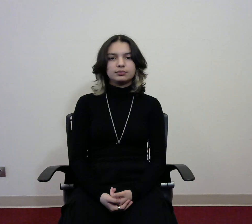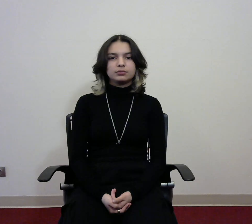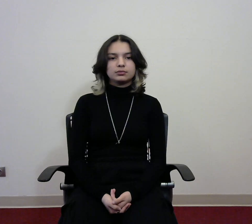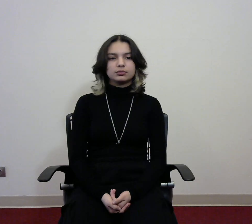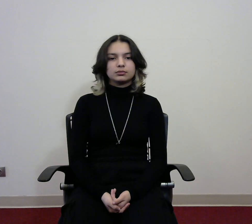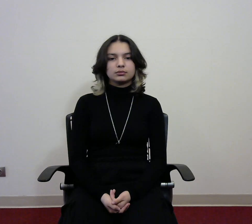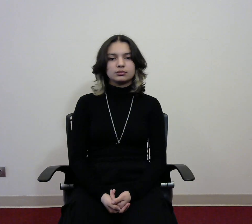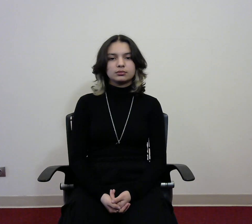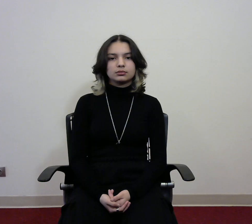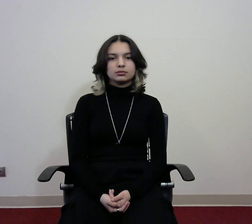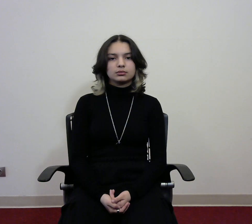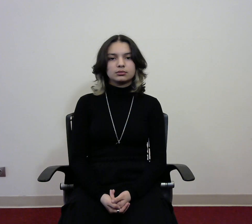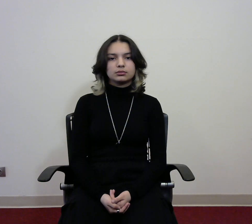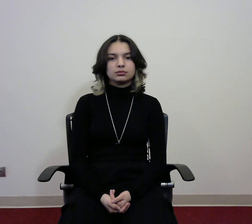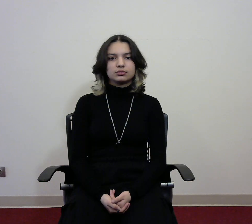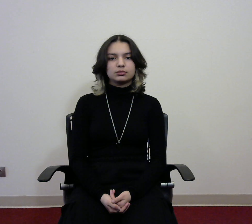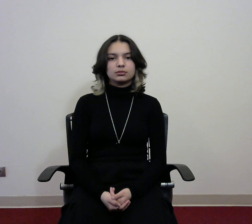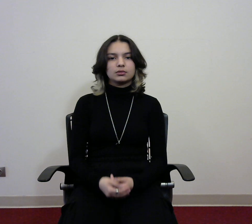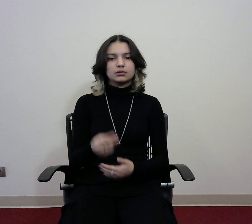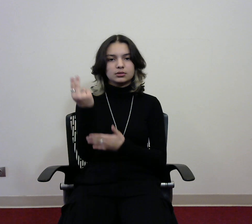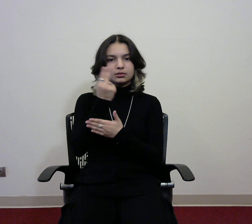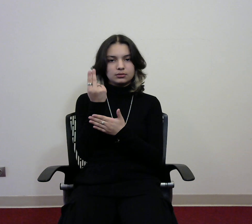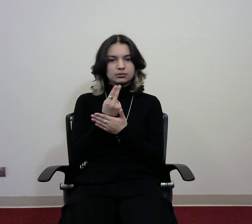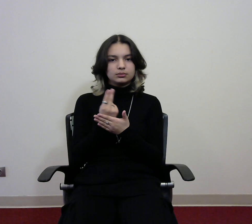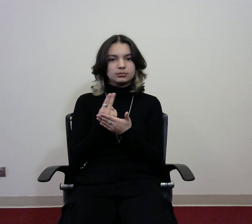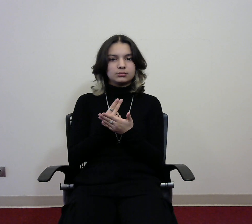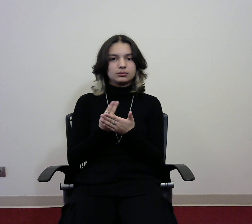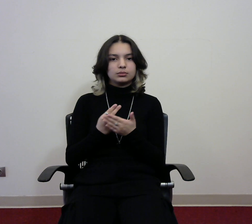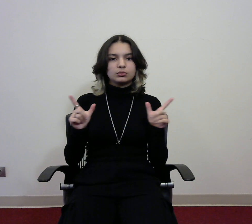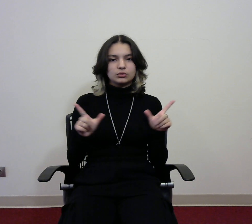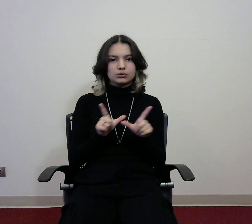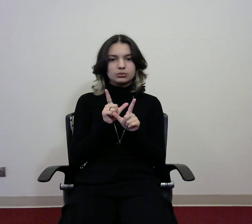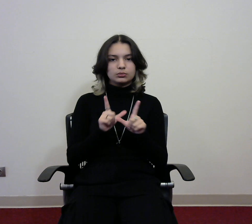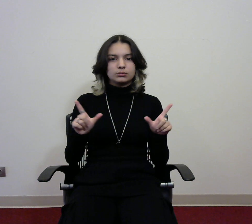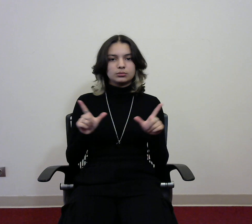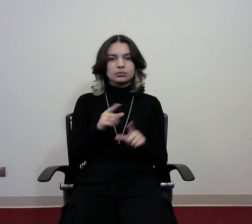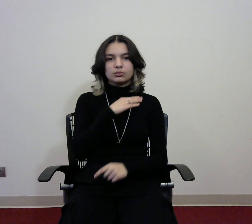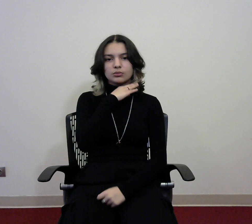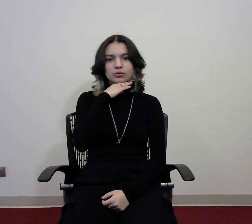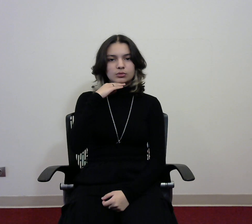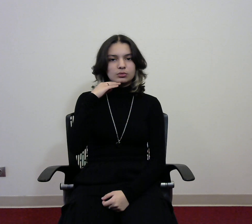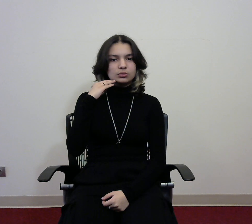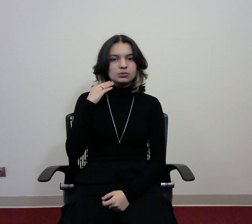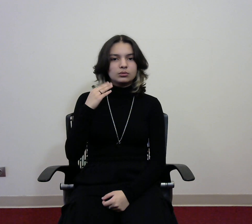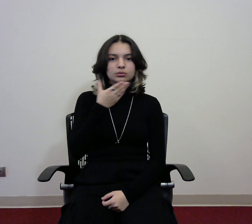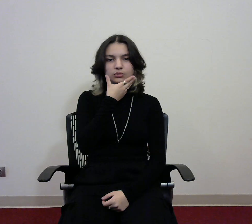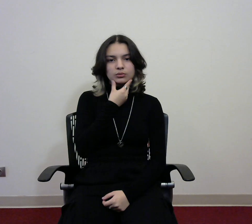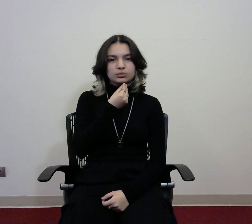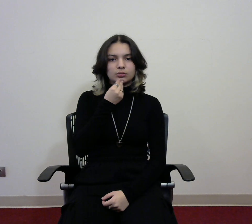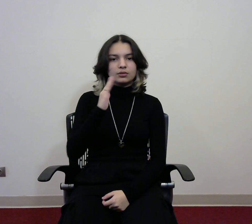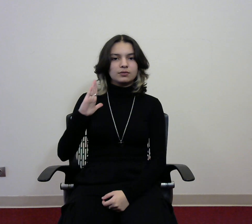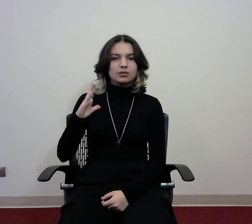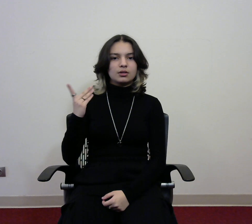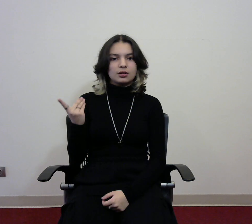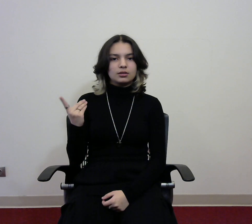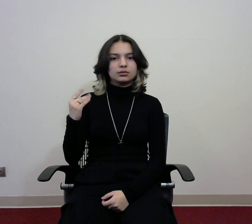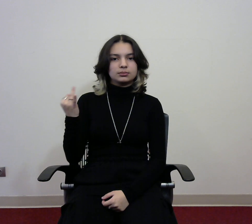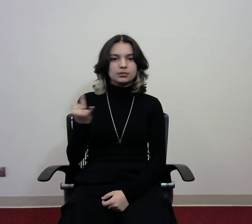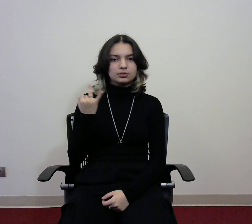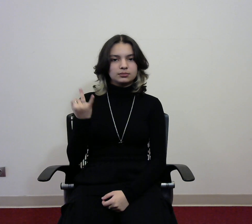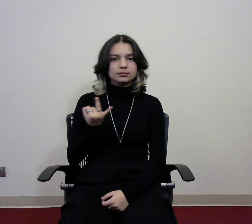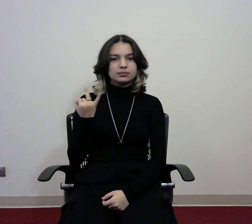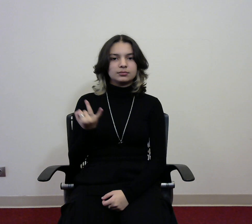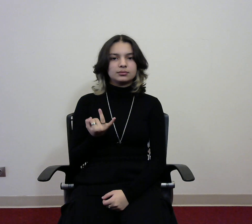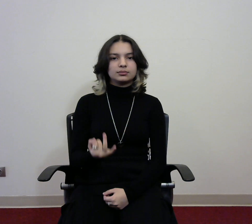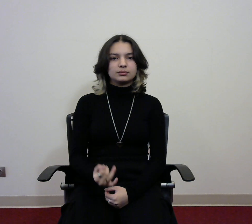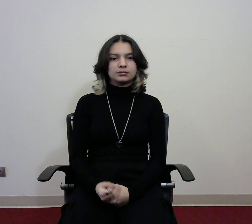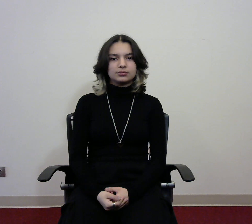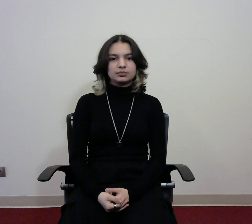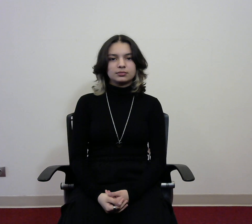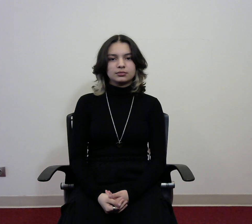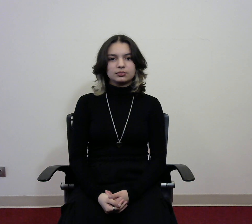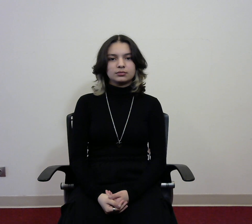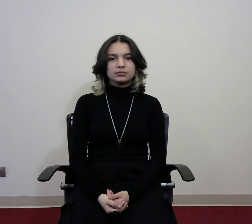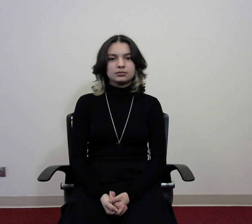Rəsm muzeyi çox gözəl və maraqlıdır